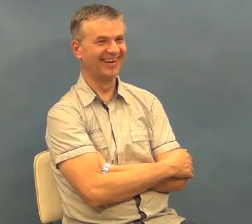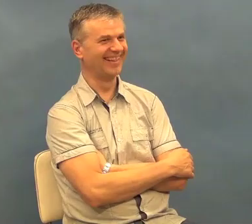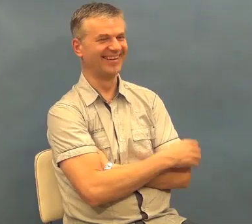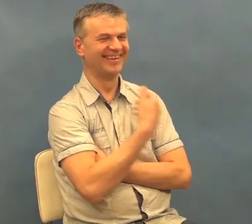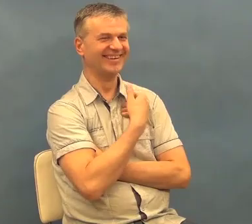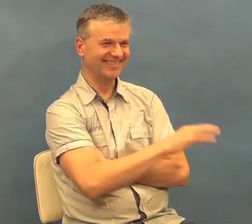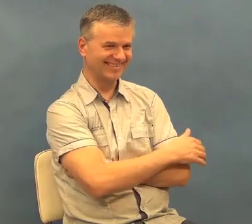Nie chciał.